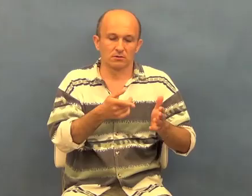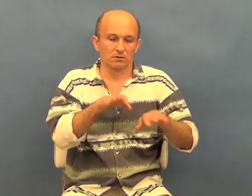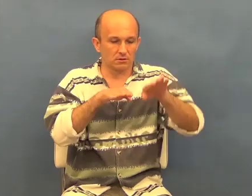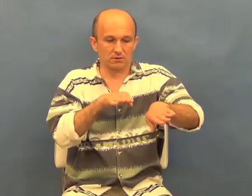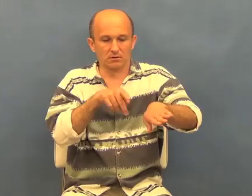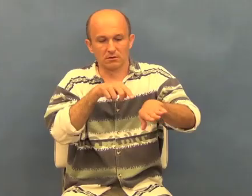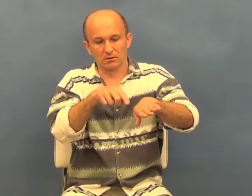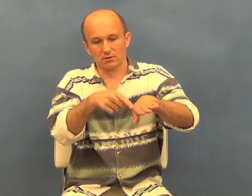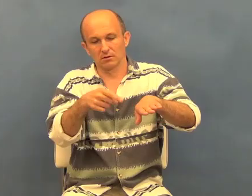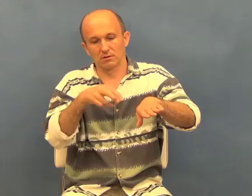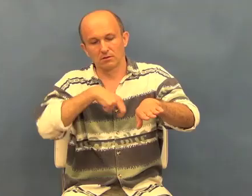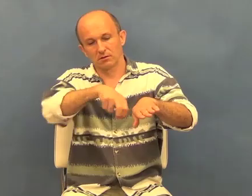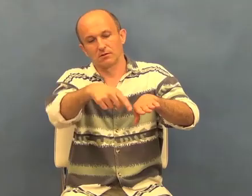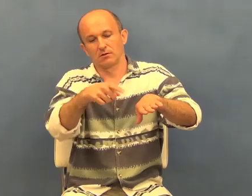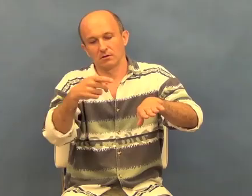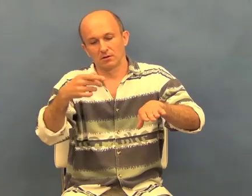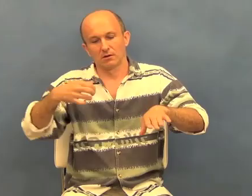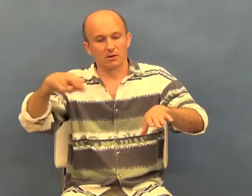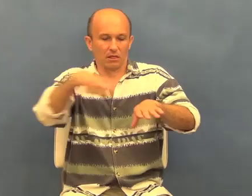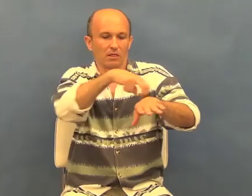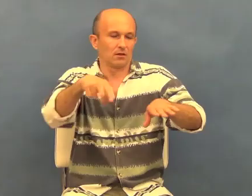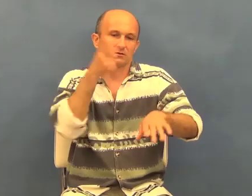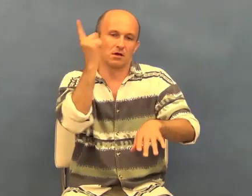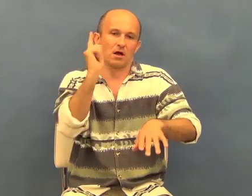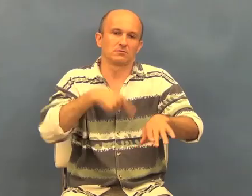Można podejść z prawej strony do zaparkowanego pojazdu, ale aby to zrobić nie można przebiegać przez ulicę.